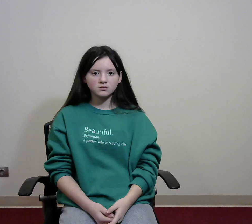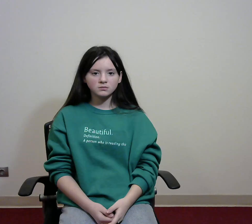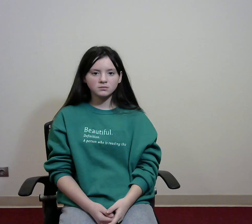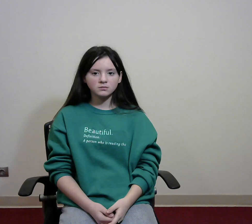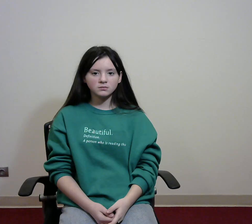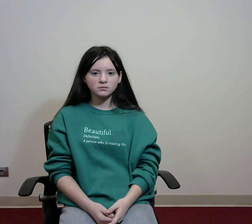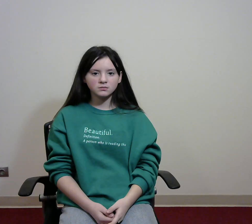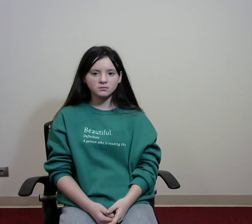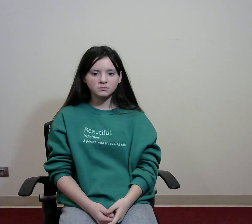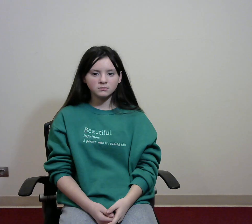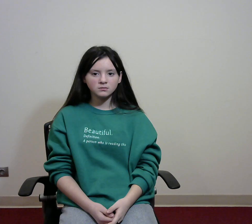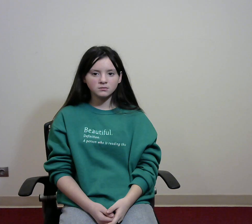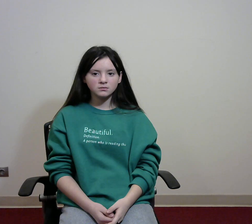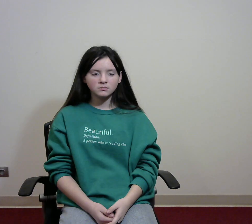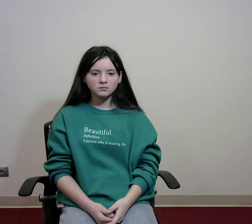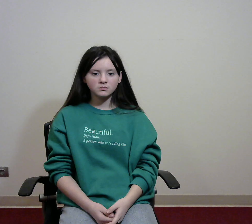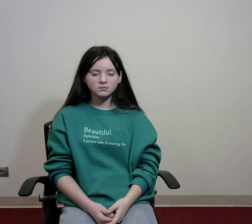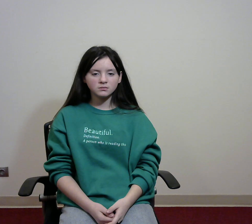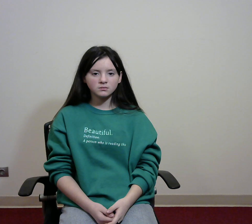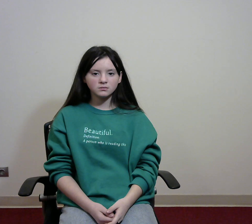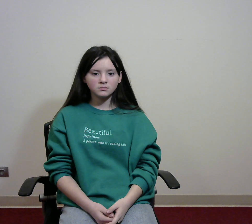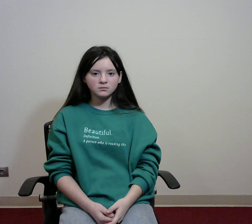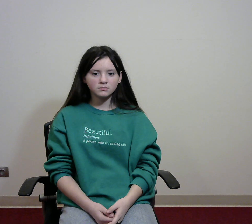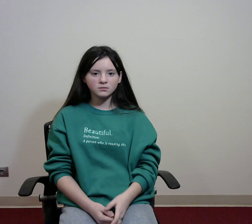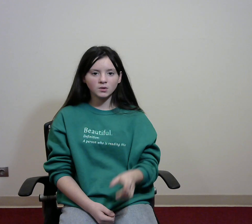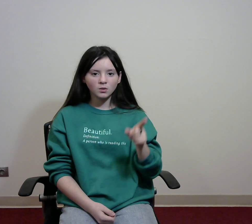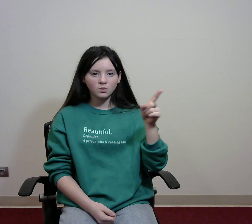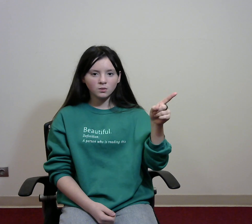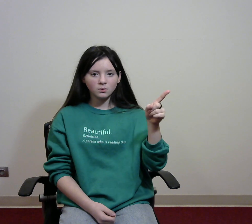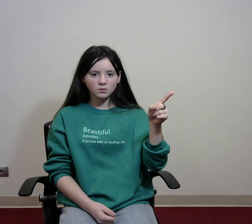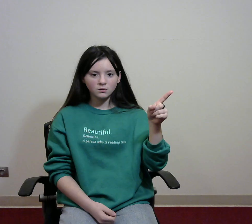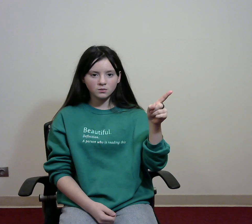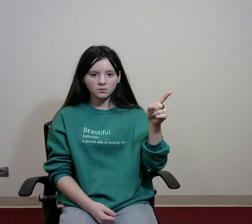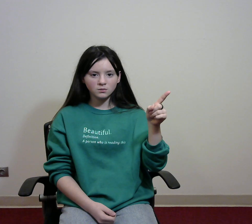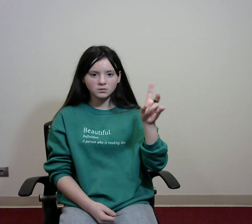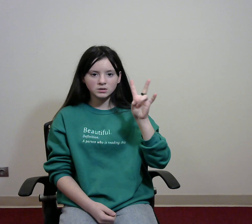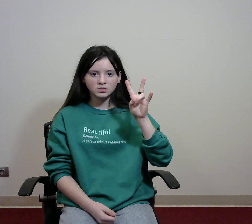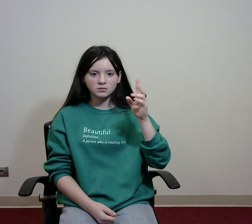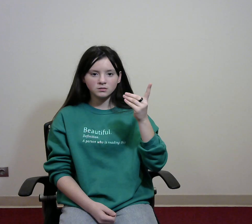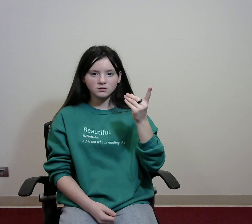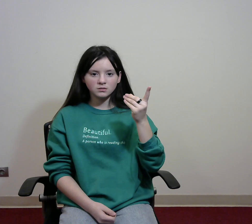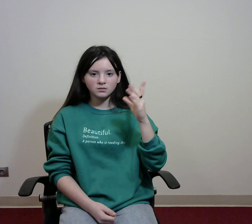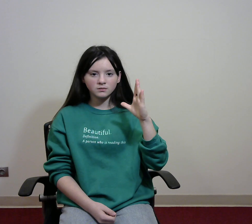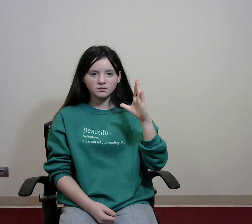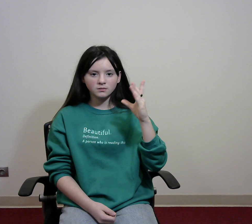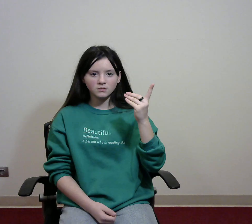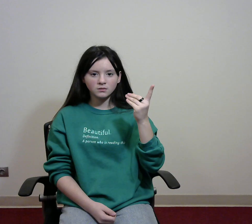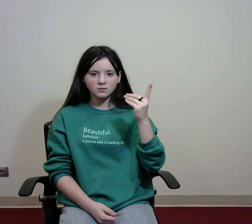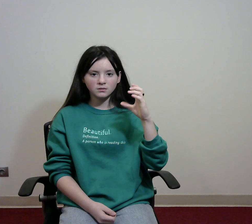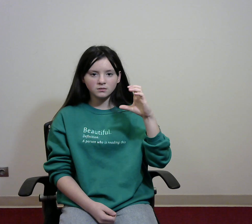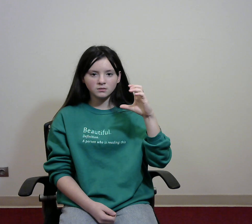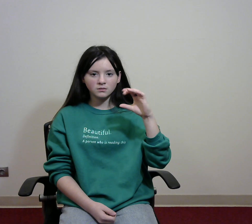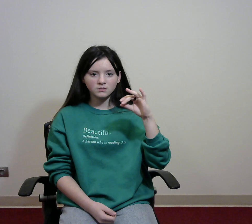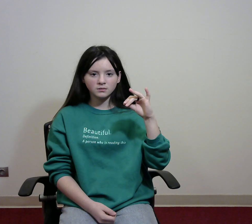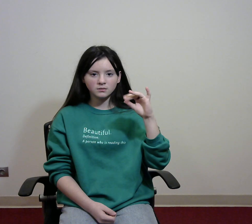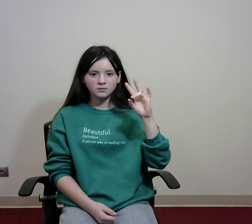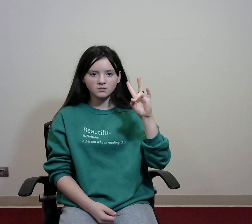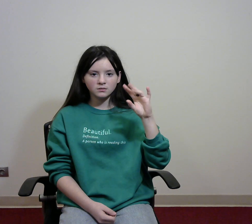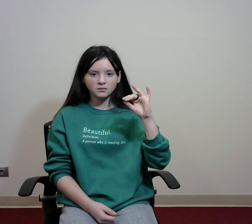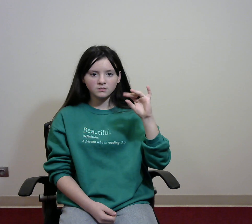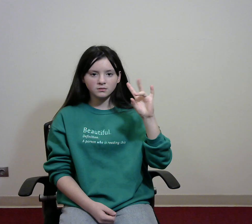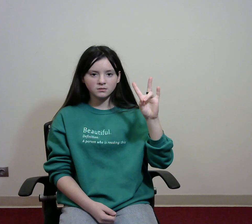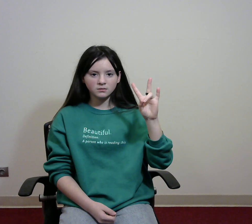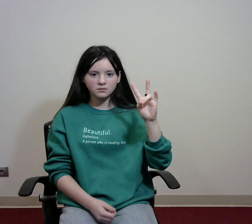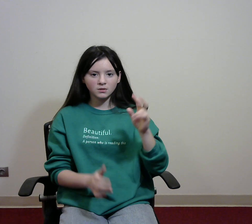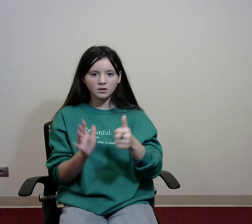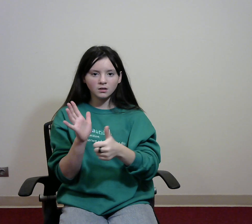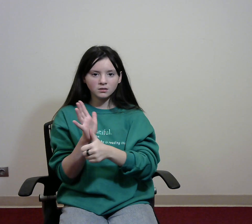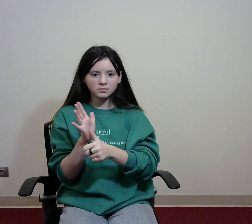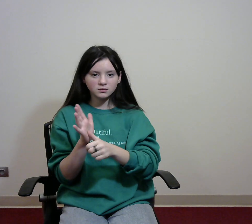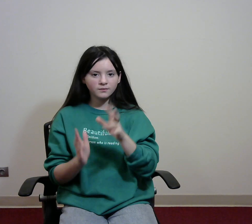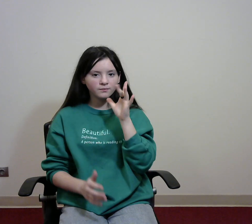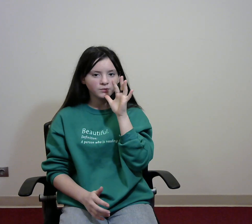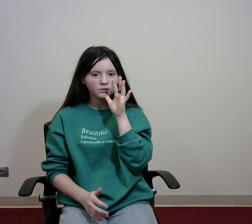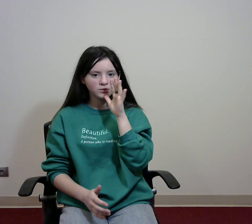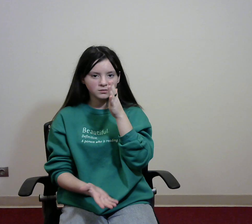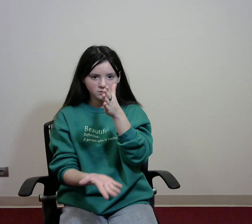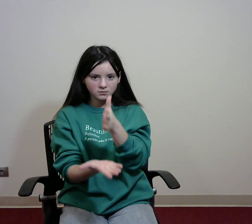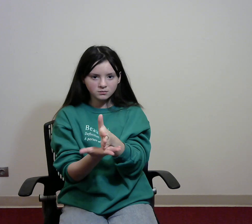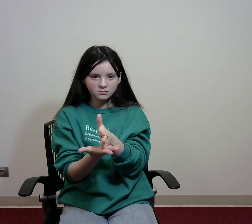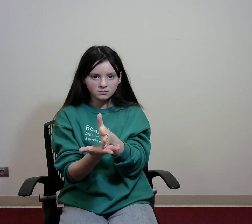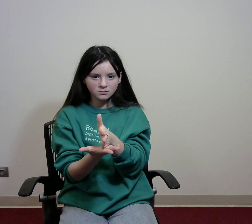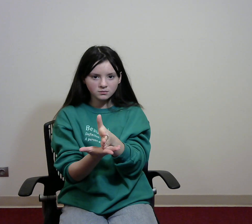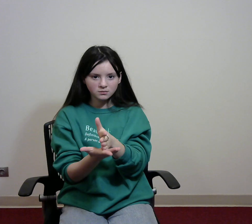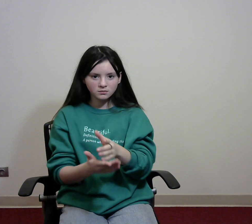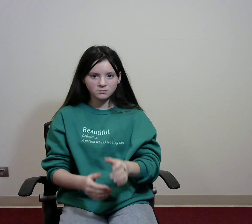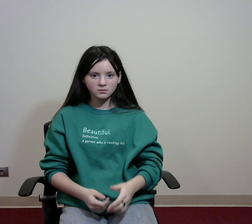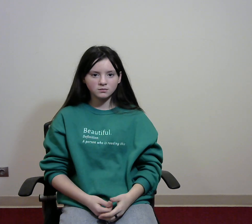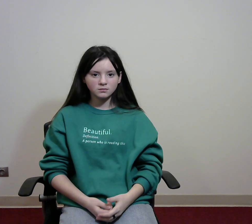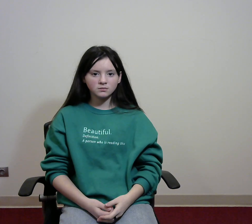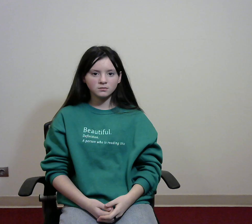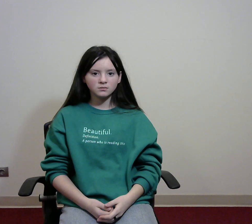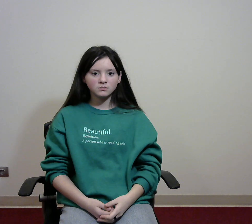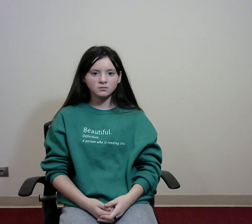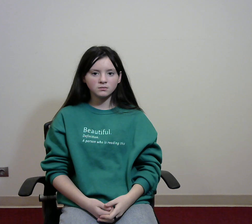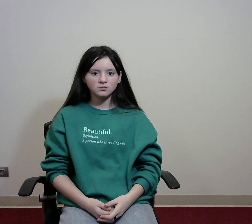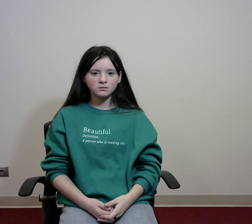Onun nəvəsinin 6 yaşı var